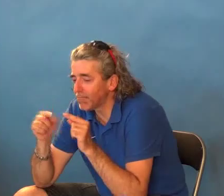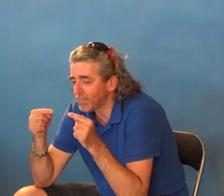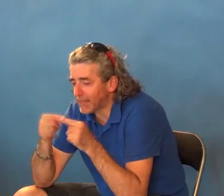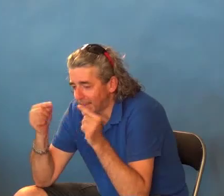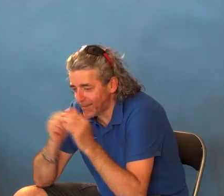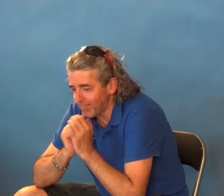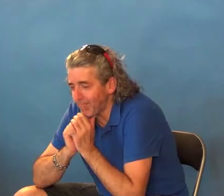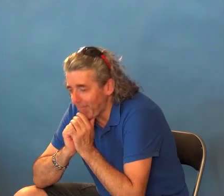Żeby pasowało.